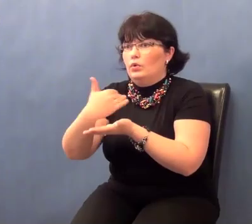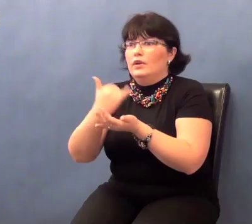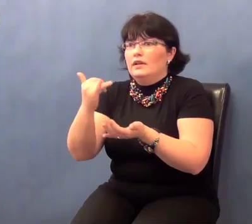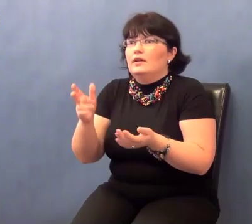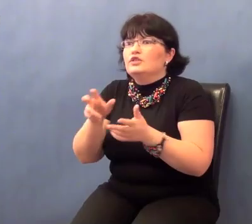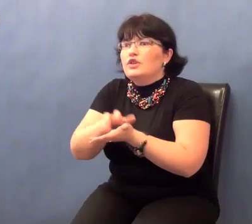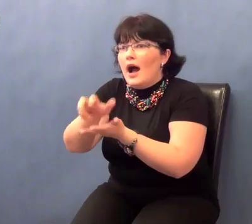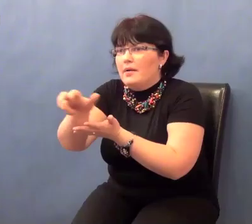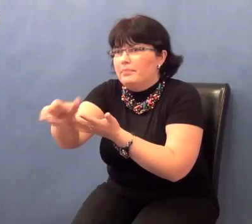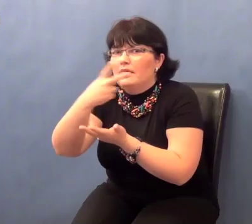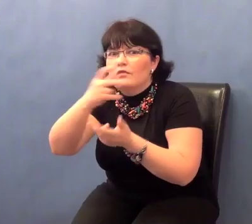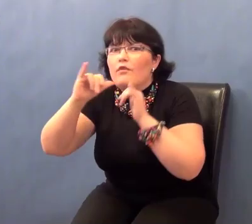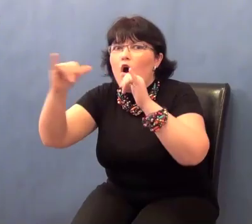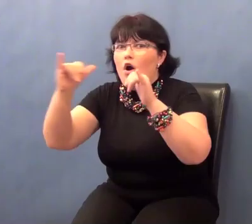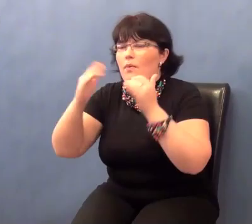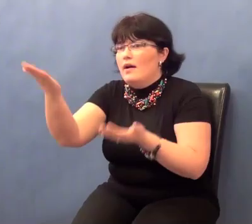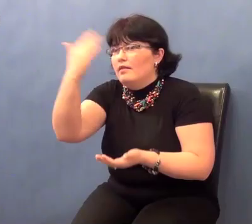Woła żaby.